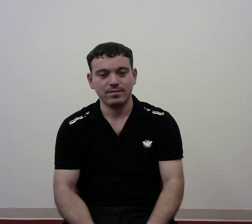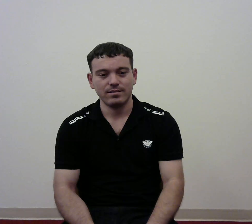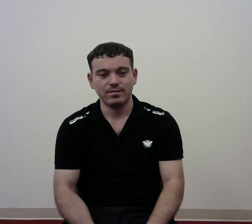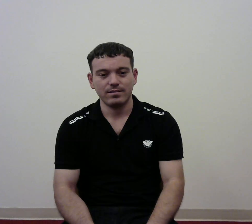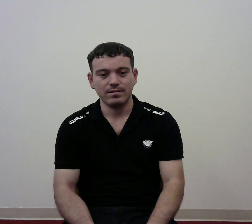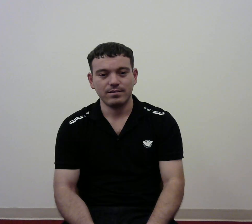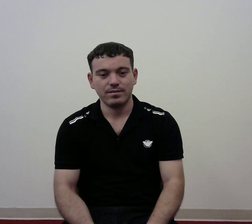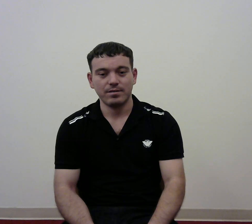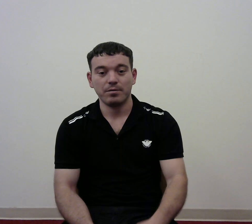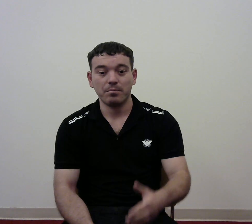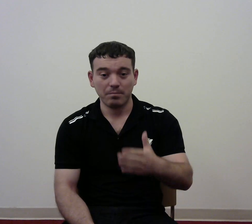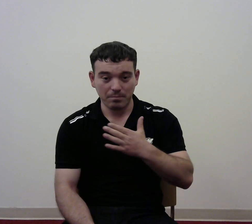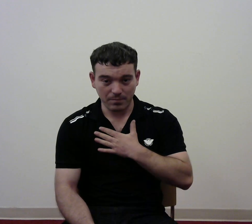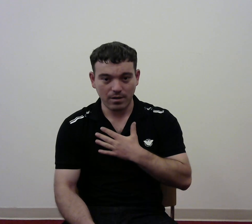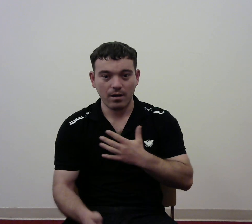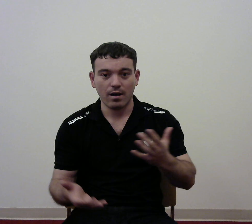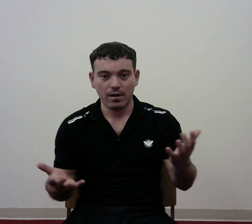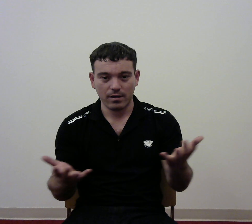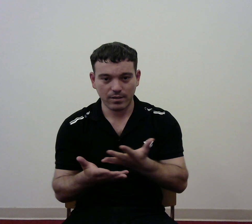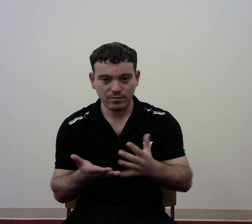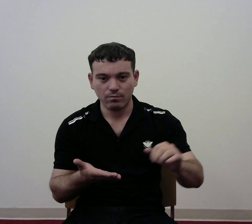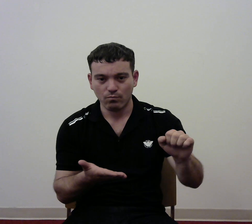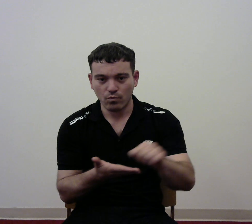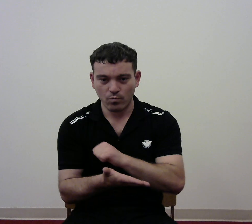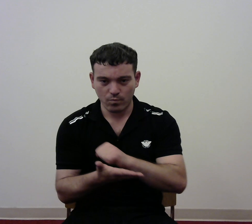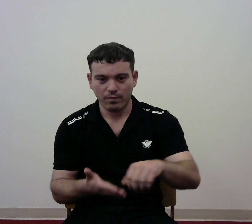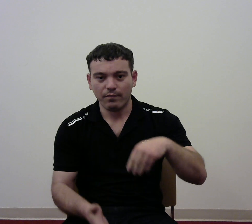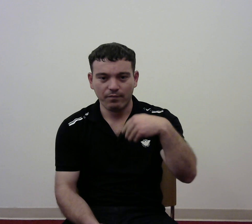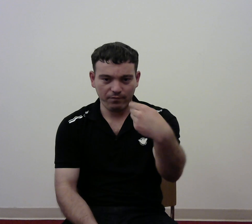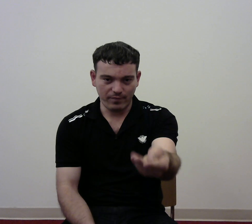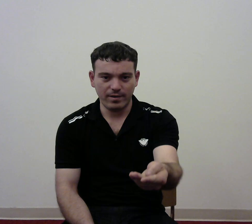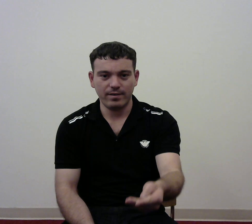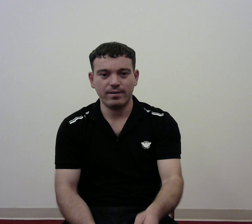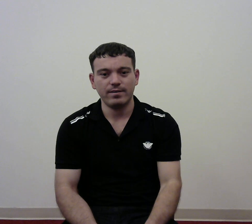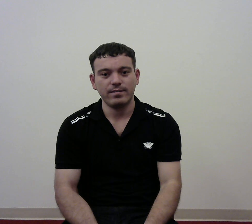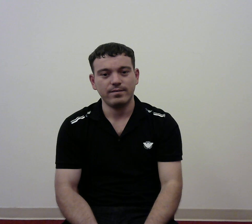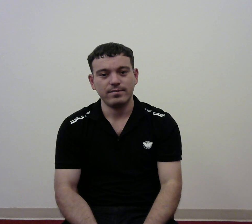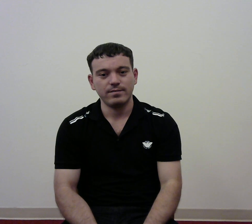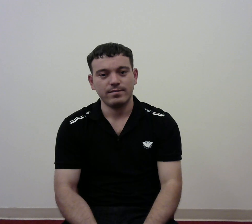Mən hansı sənədləri verməliyəm?